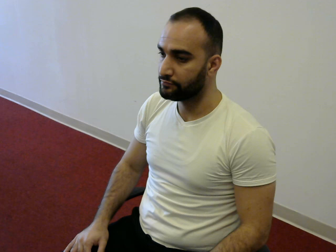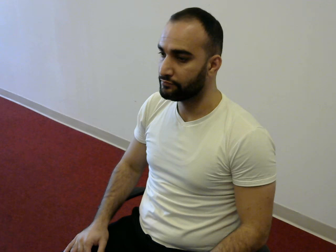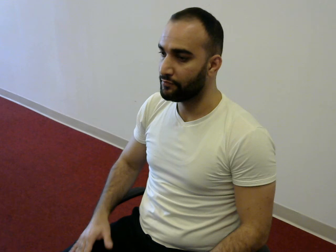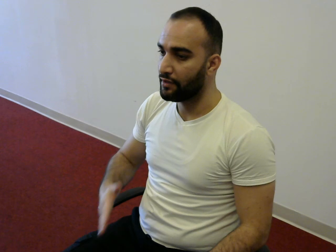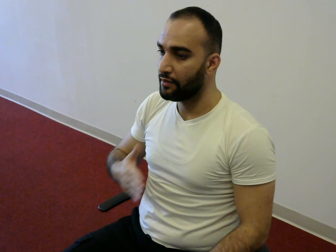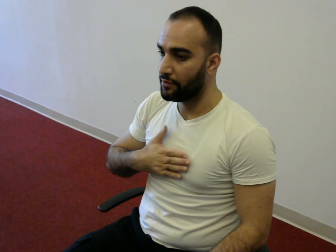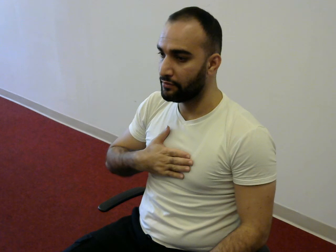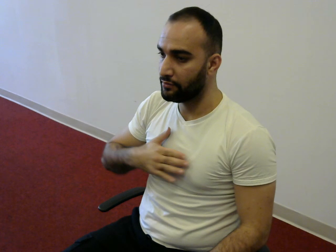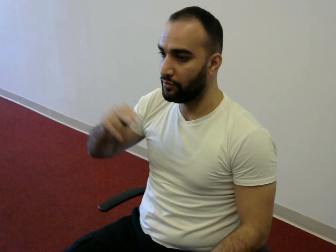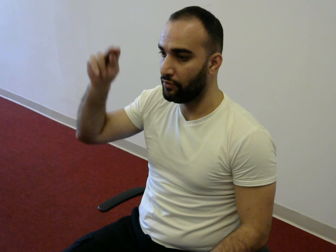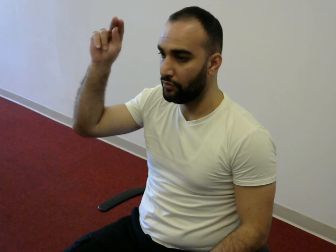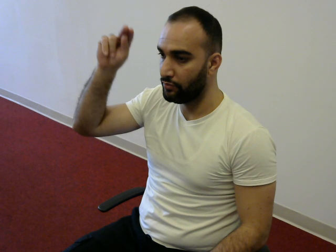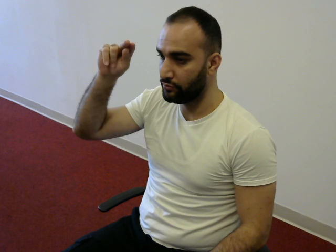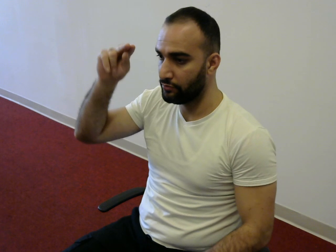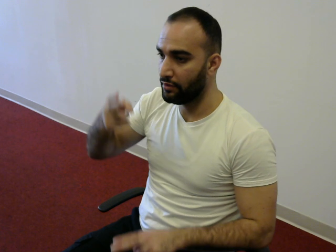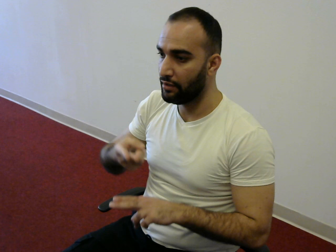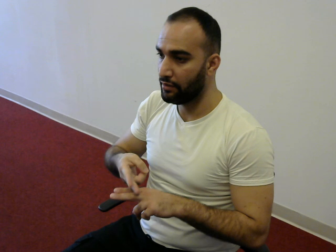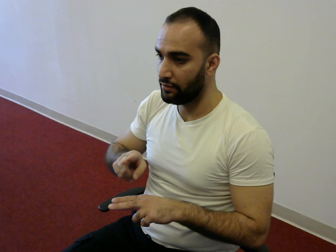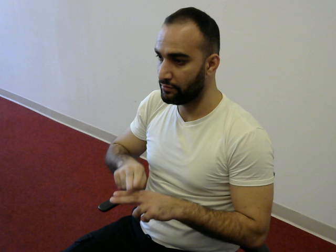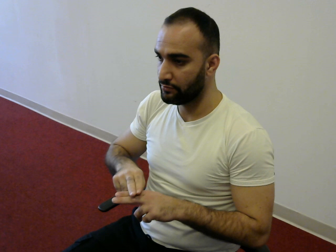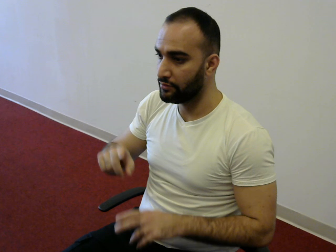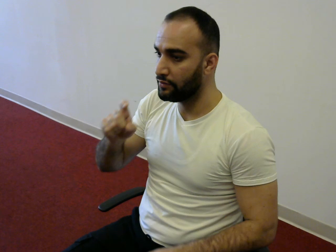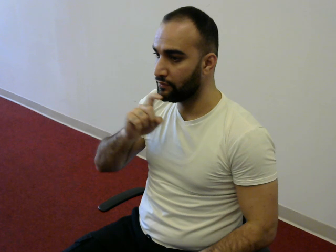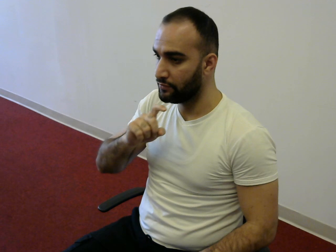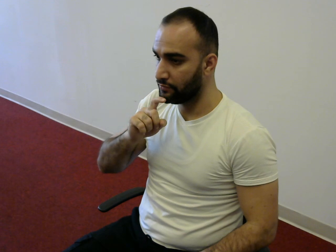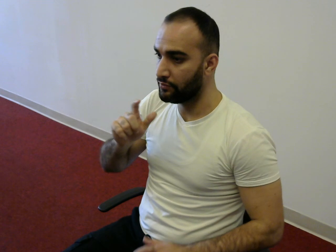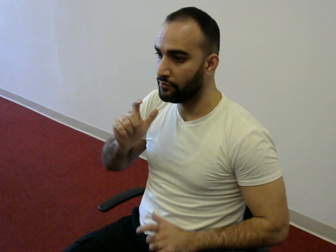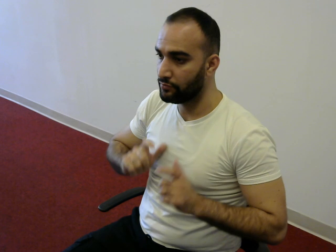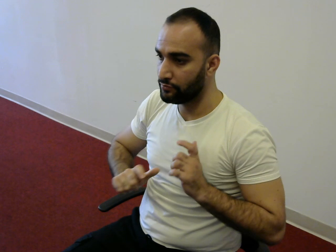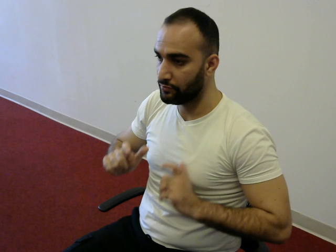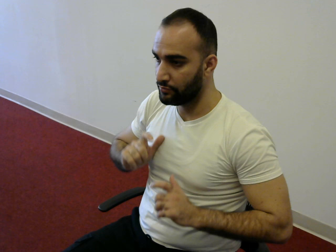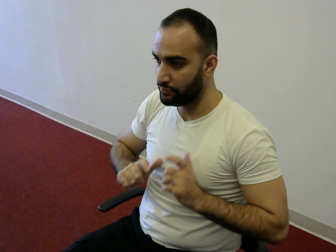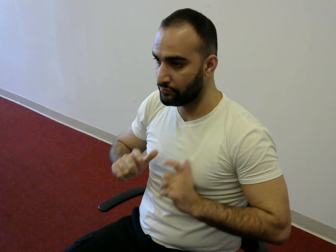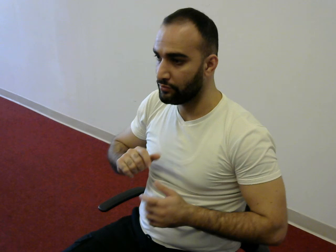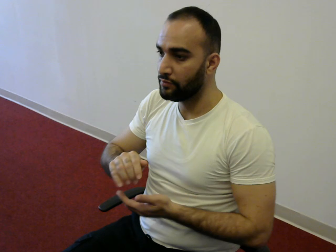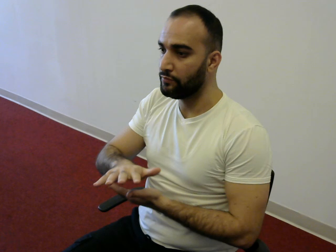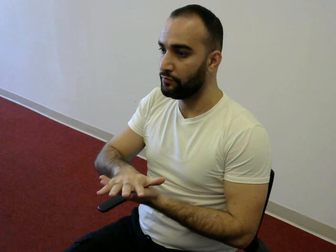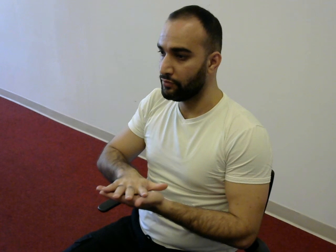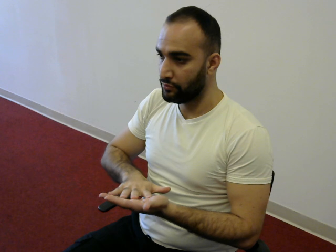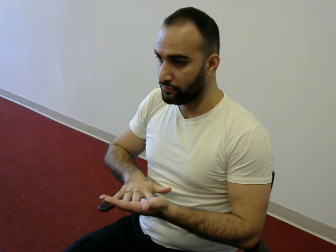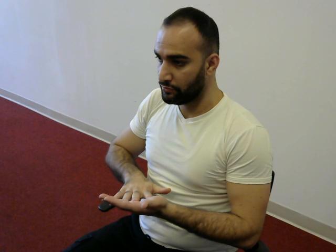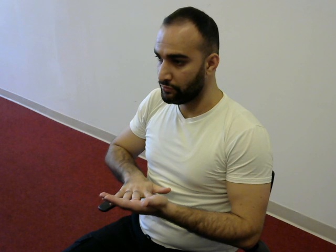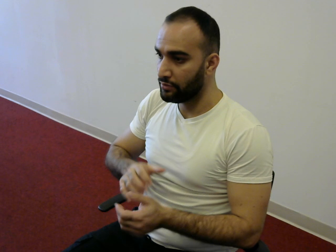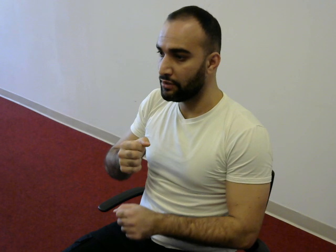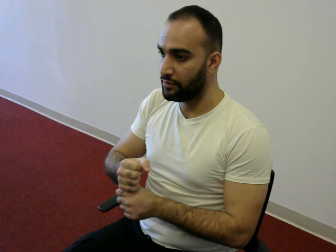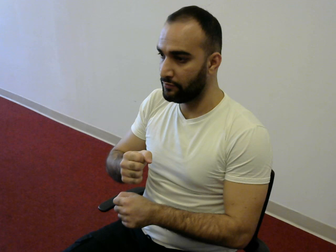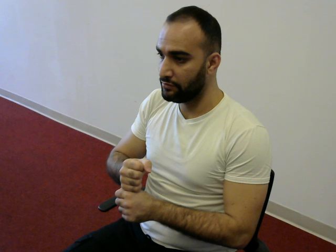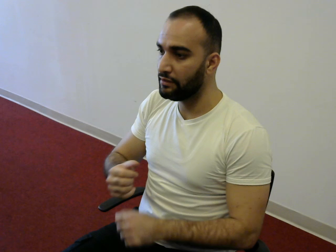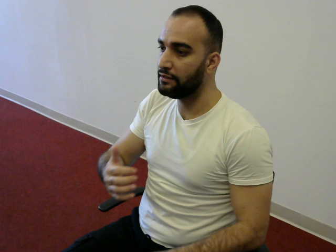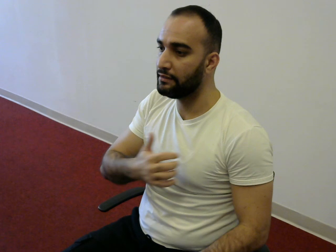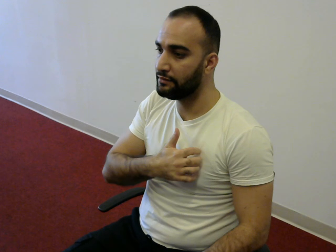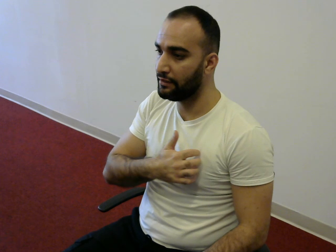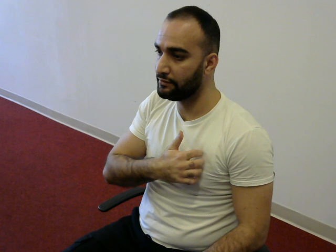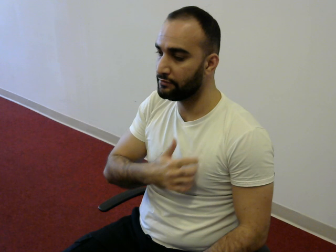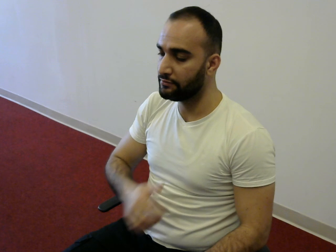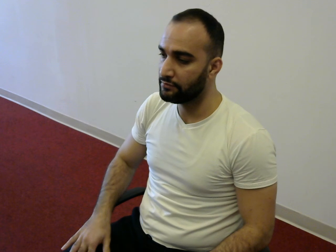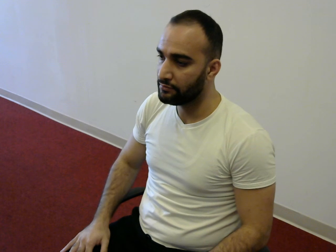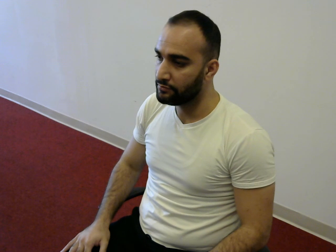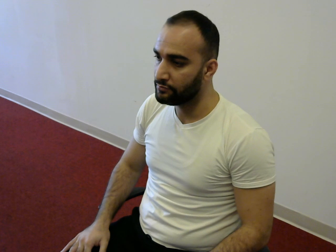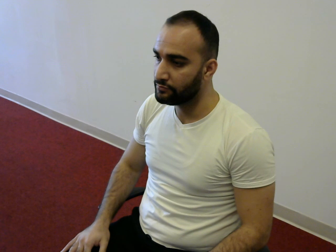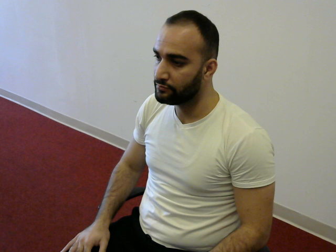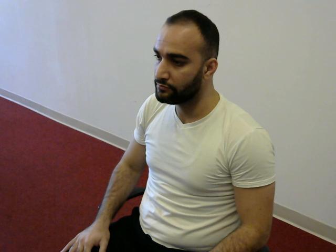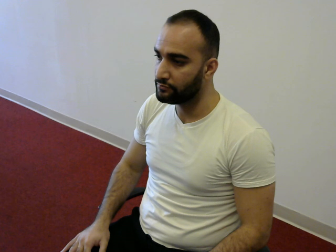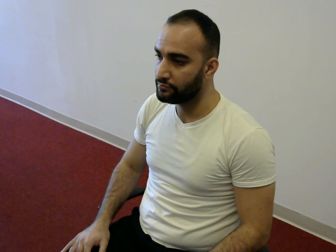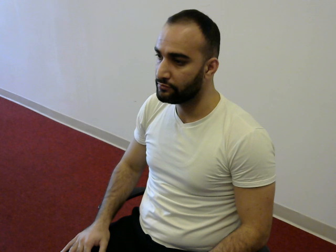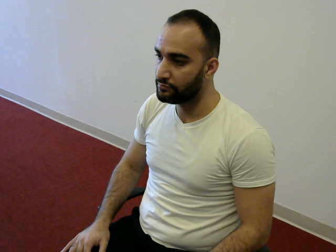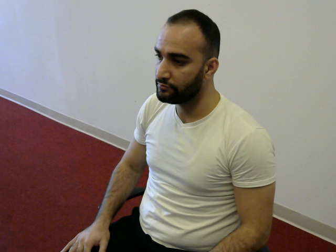Mən təhsilimi bu universitetdə davam etmək istəyirəm